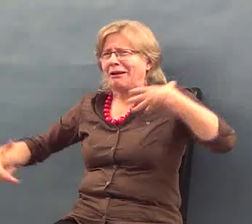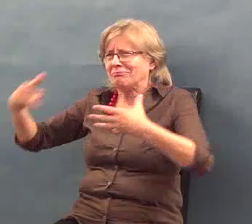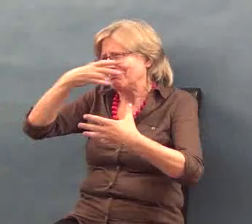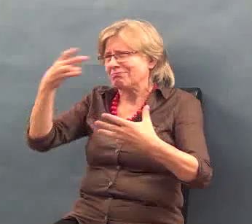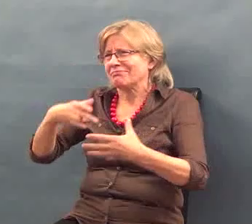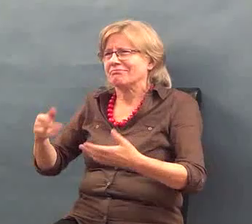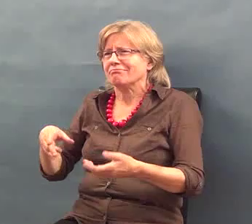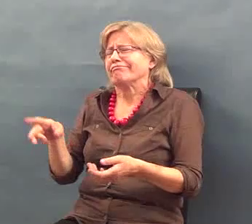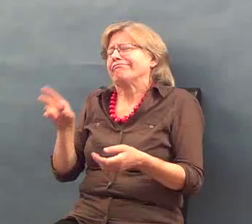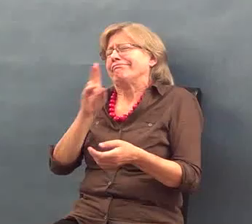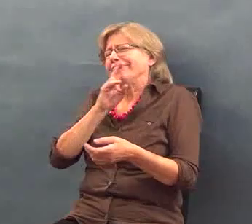Wytrzymał to.